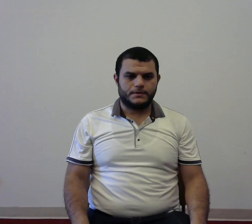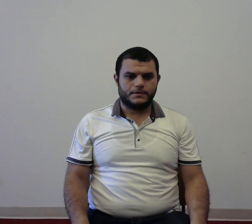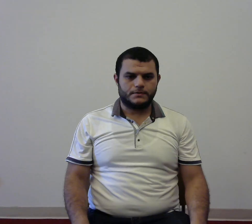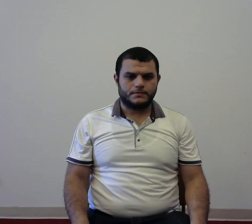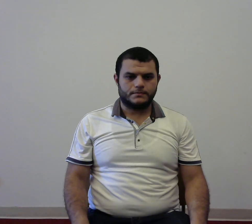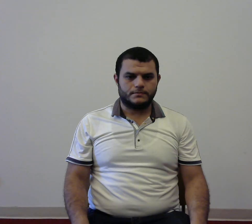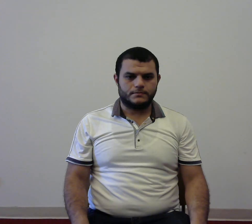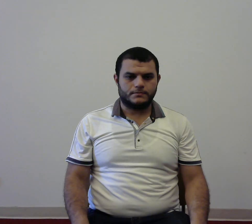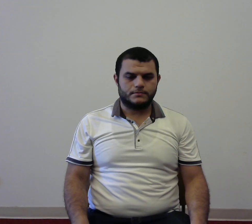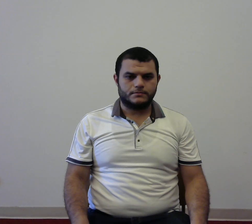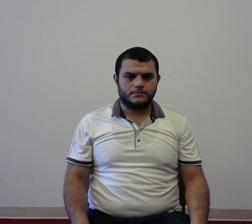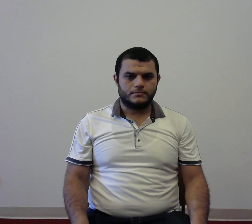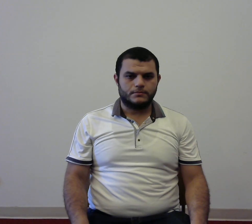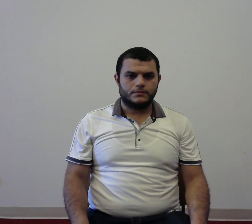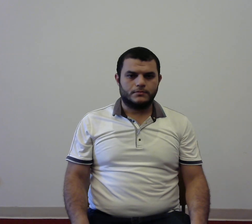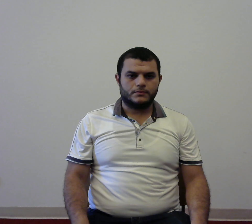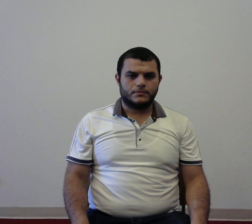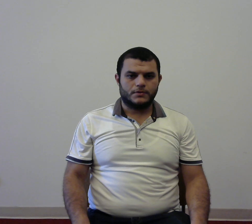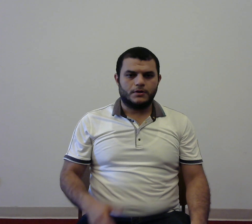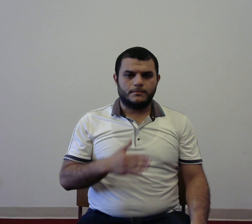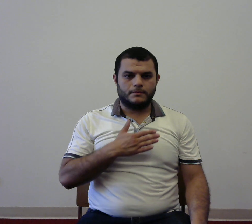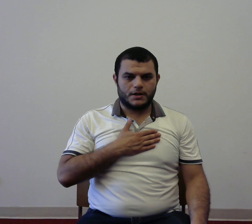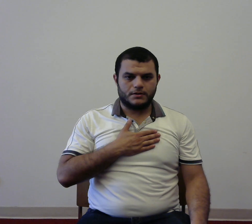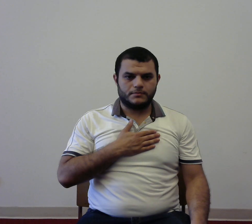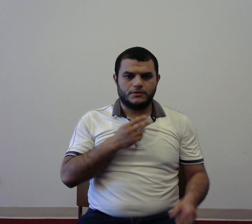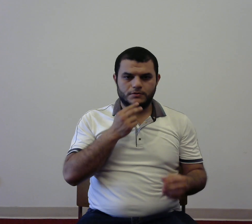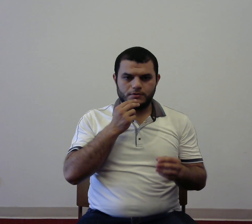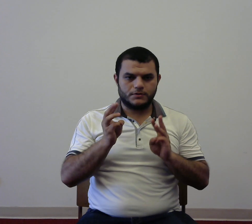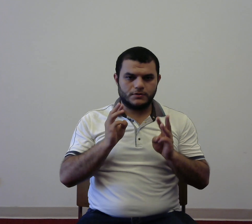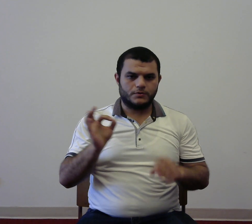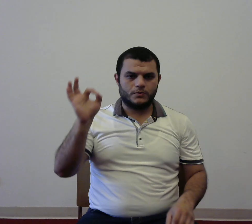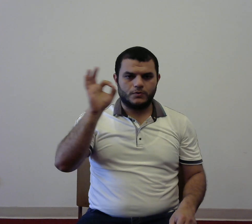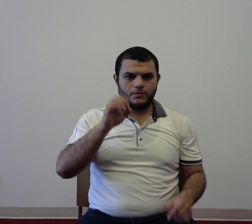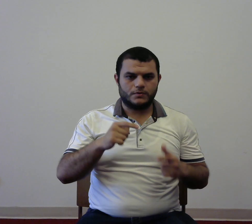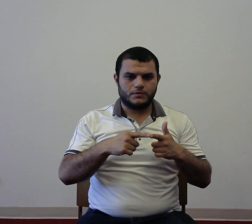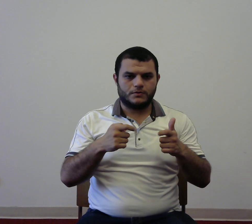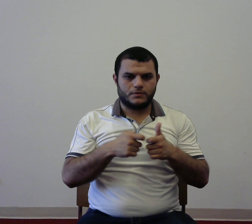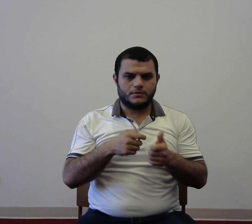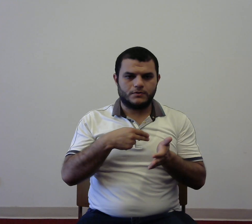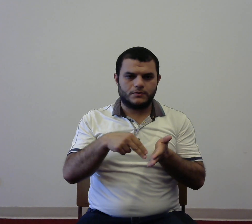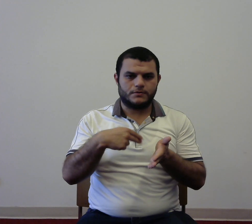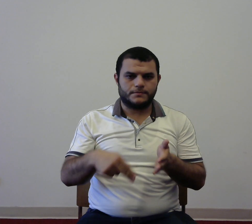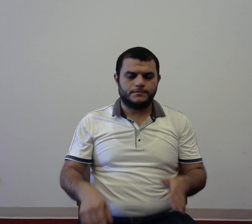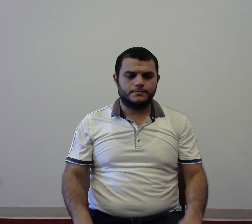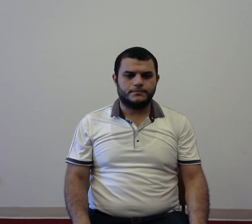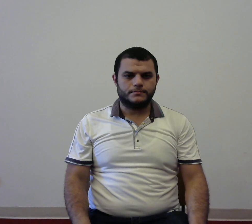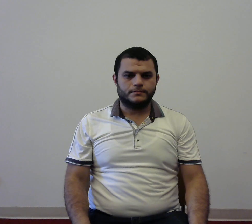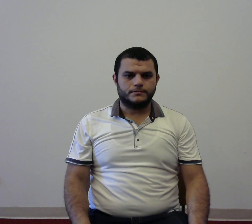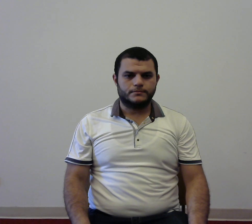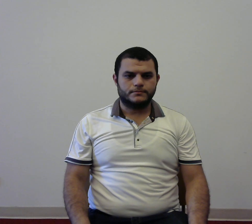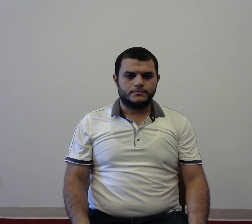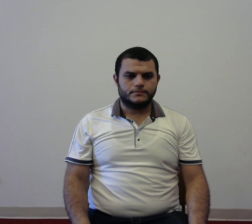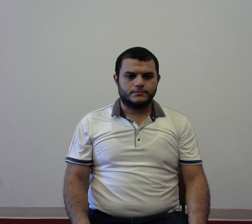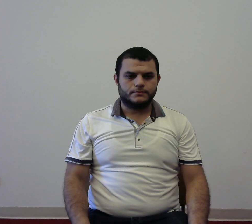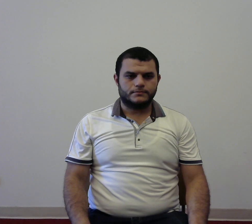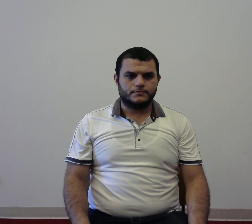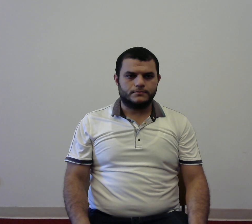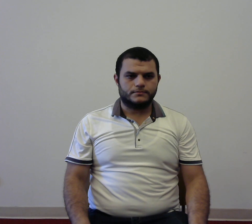Mən mətbəx üçün qab almalıyam